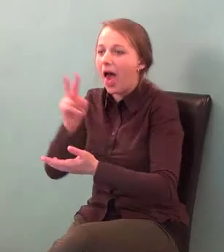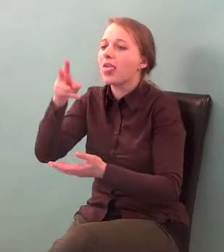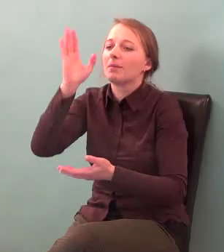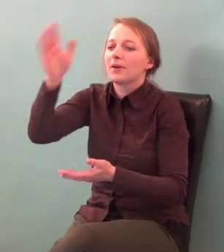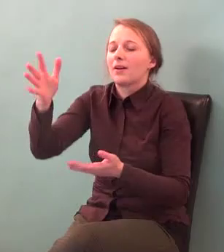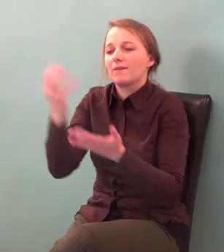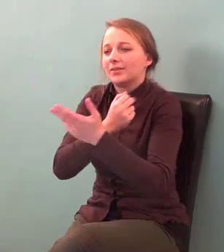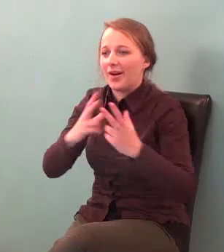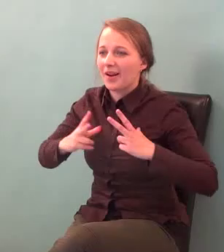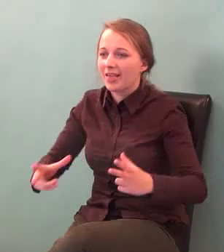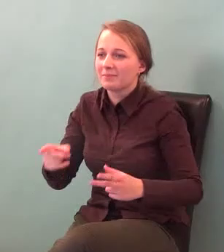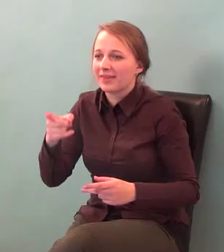A ty kiedy będziesz brać urlop?